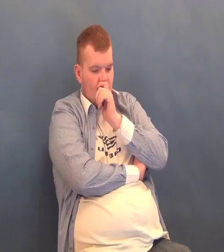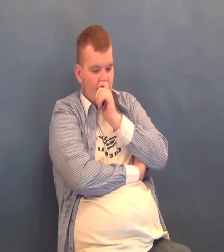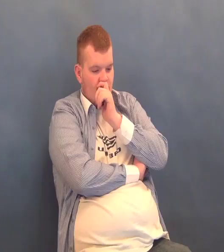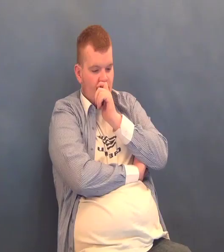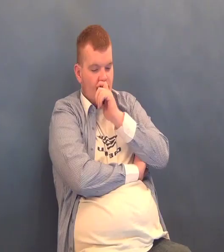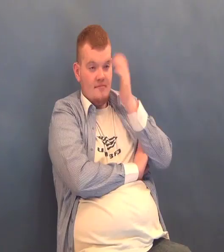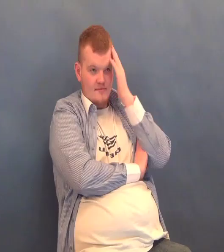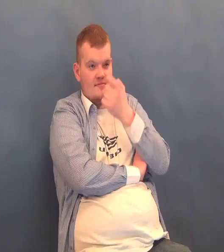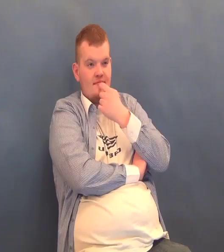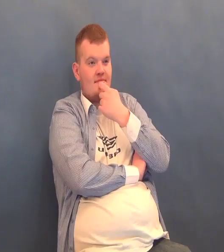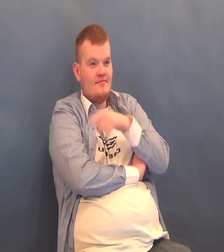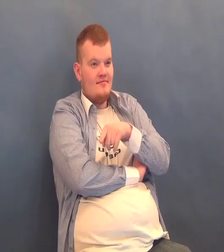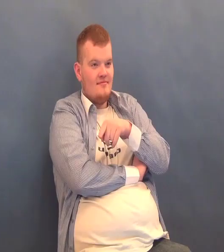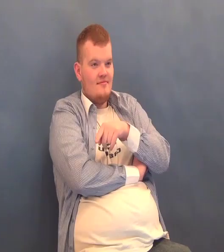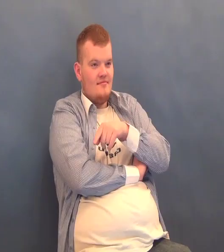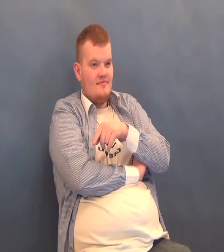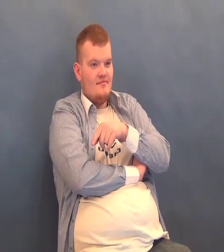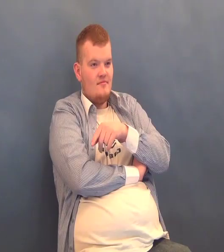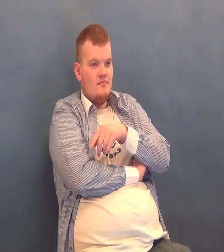Wiesz, co to jest?